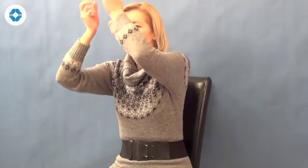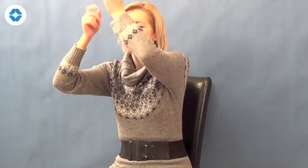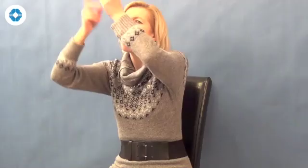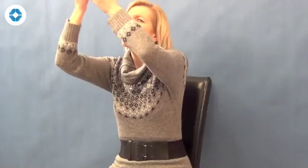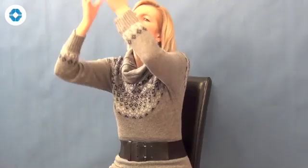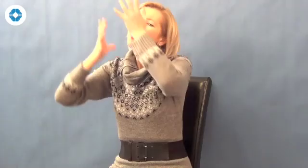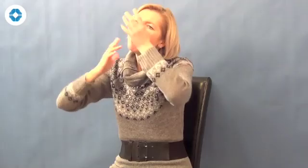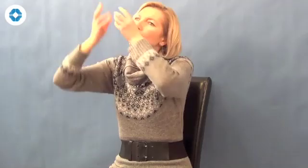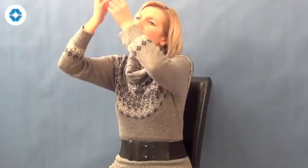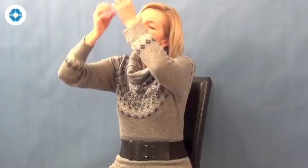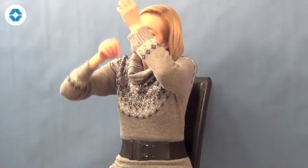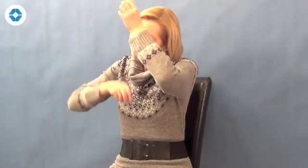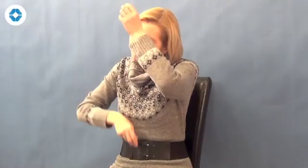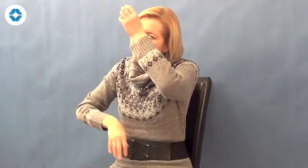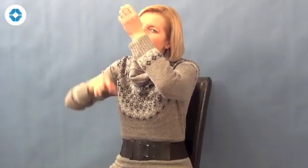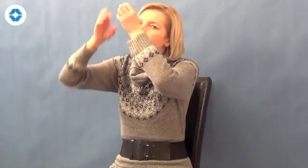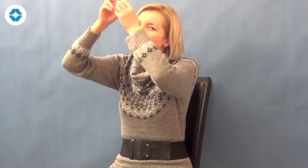Pan powoli zbiera gruszki i wkłada je do fartucha